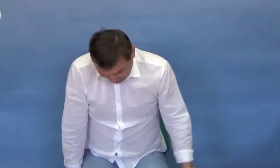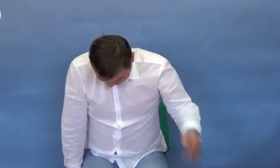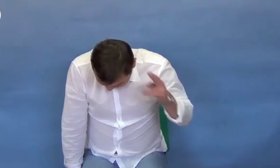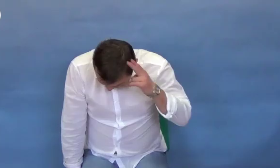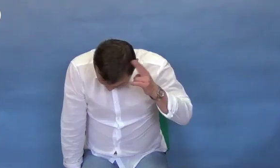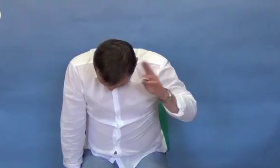Rozumiem.